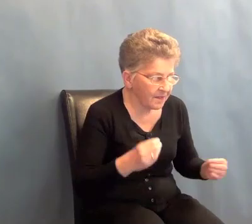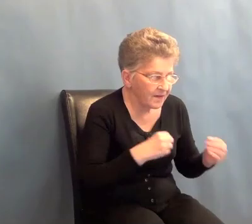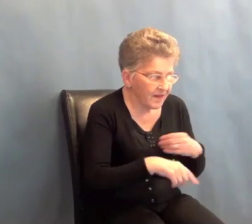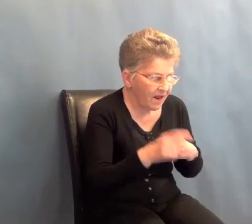Ubierać się.